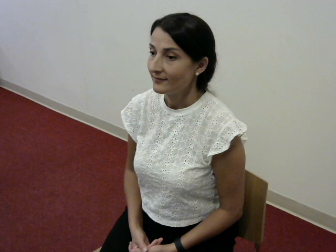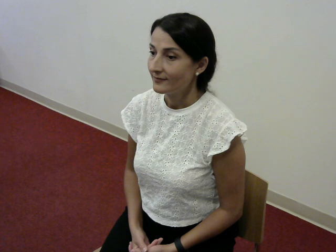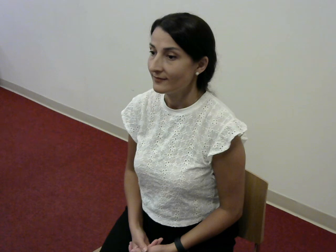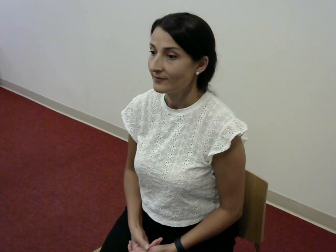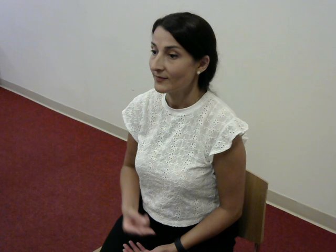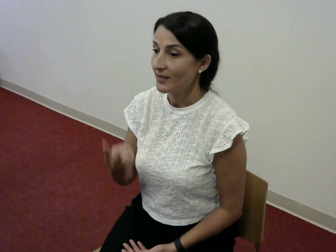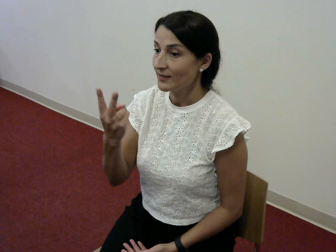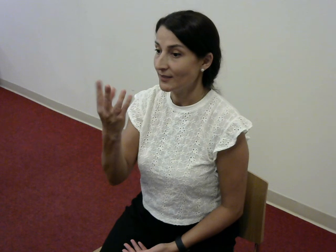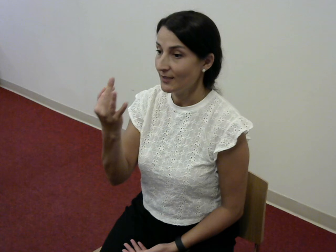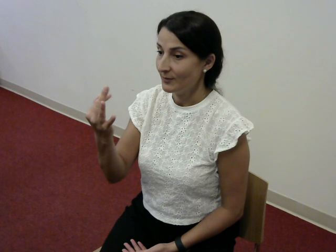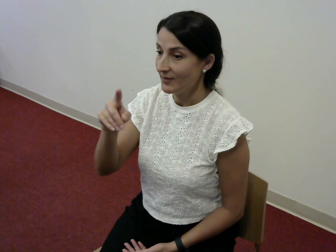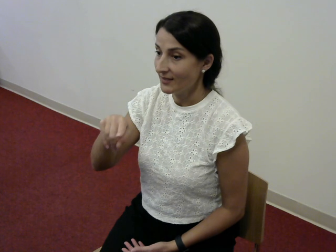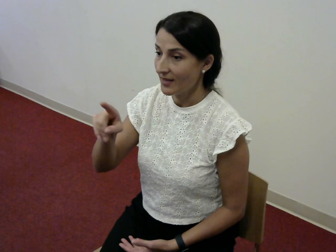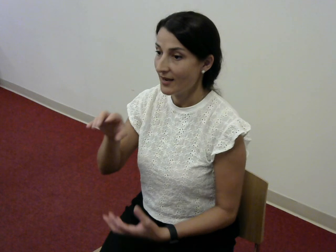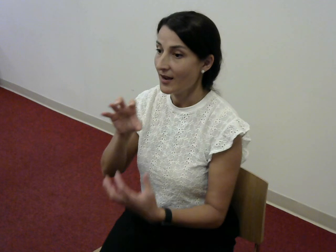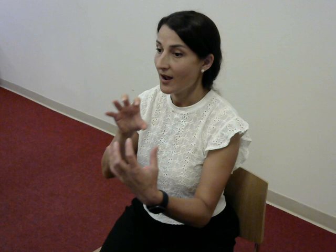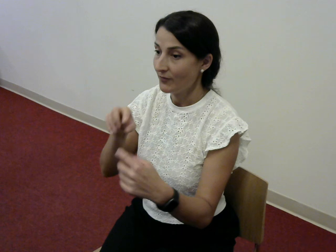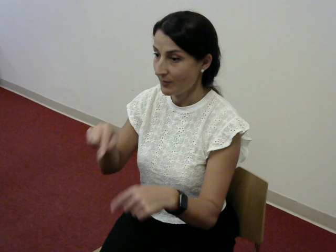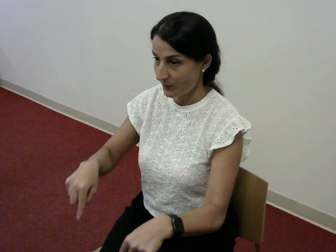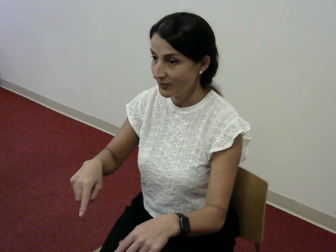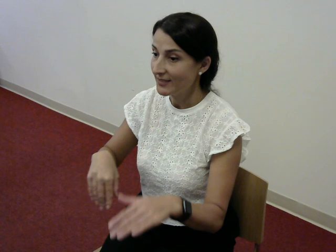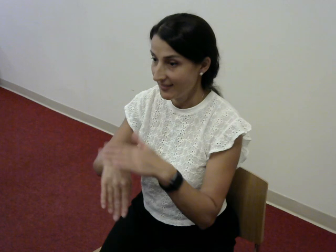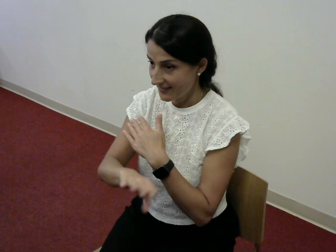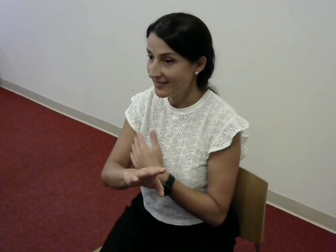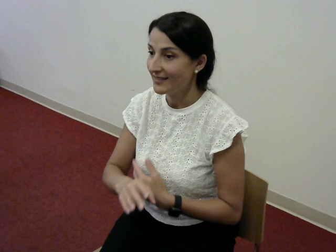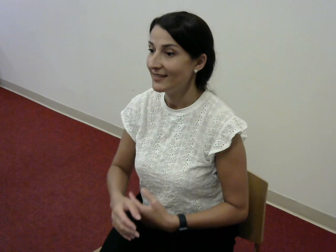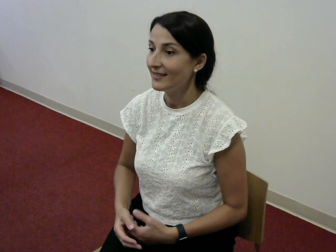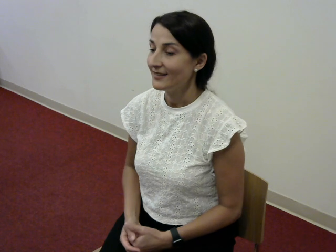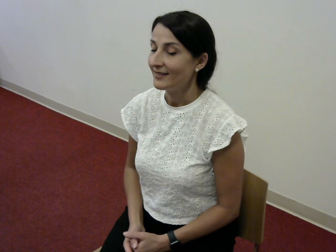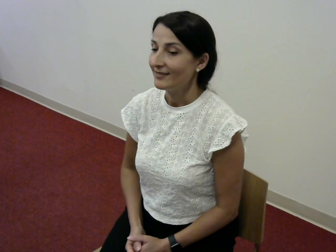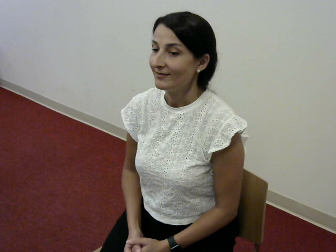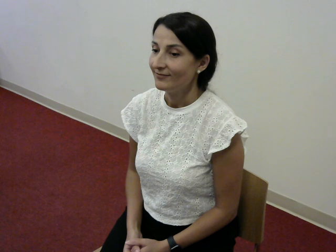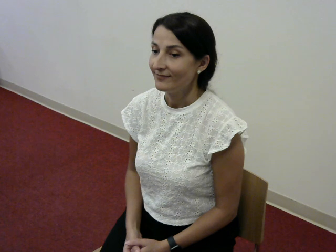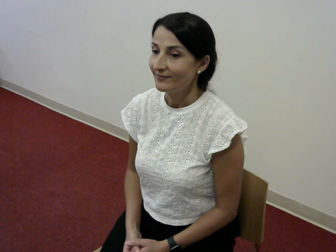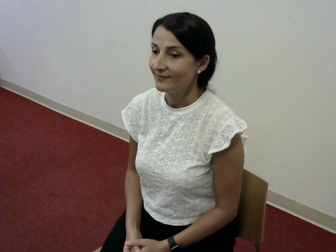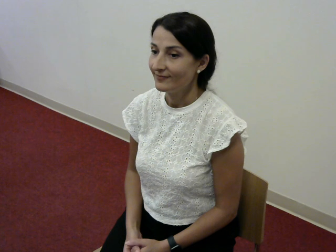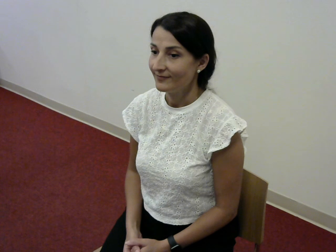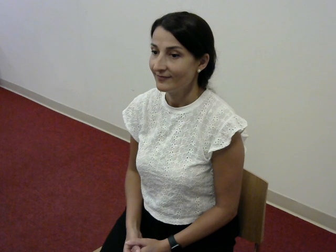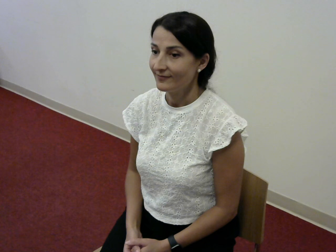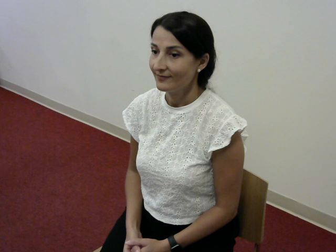23 saylı avtobus burdan keçir?